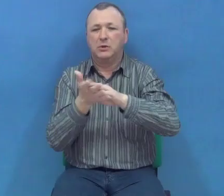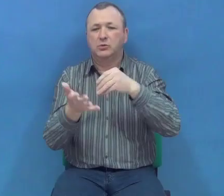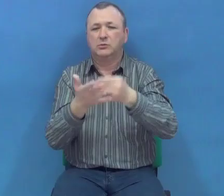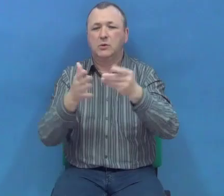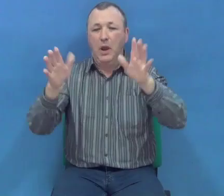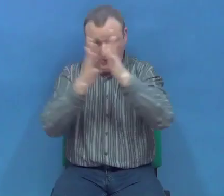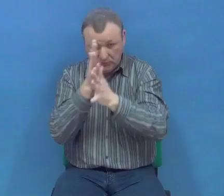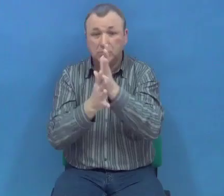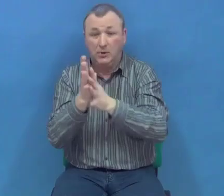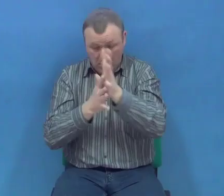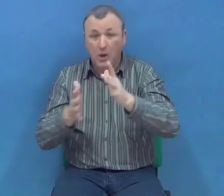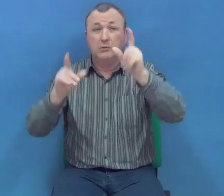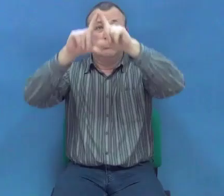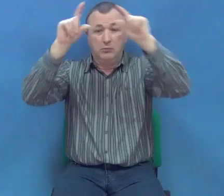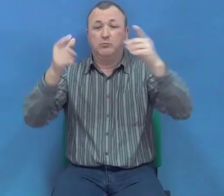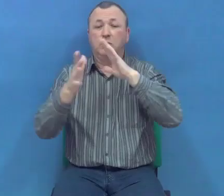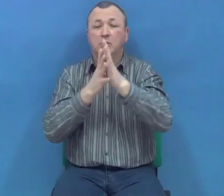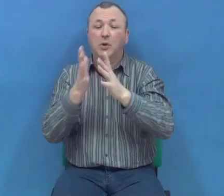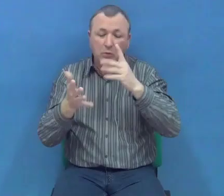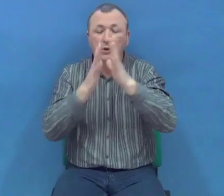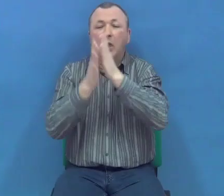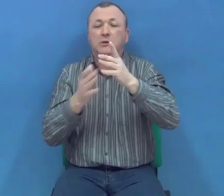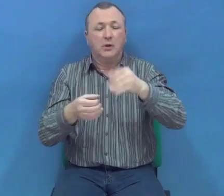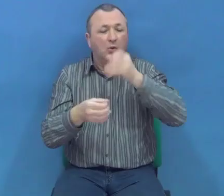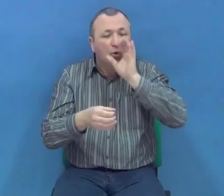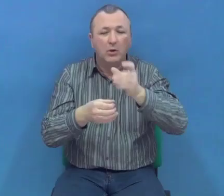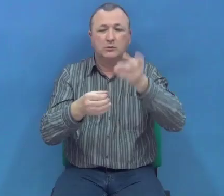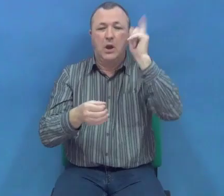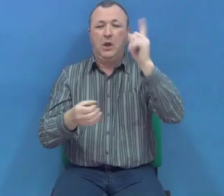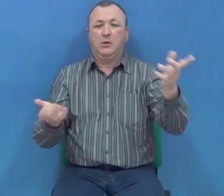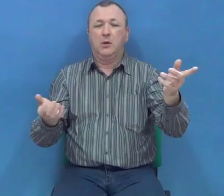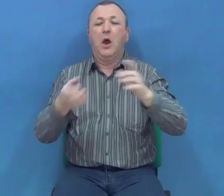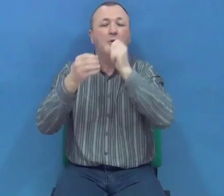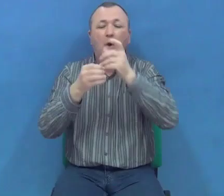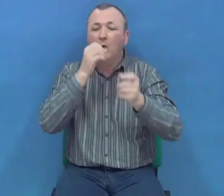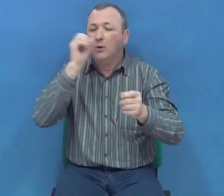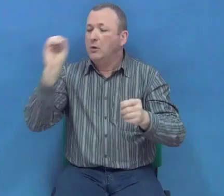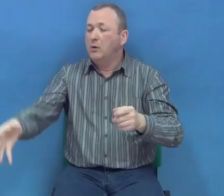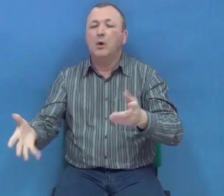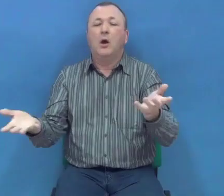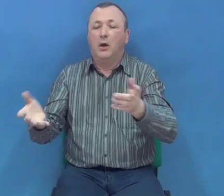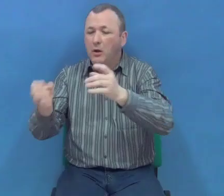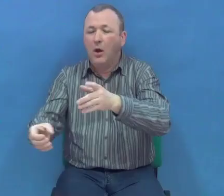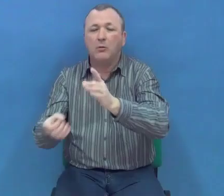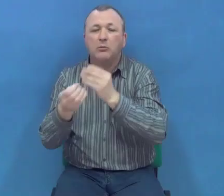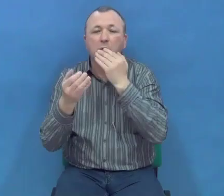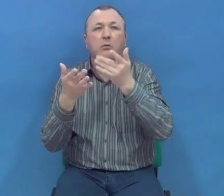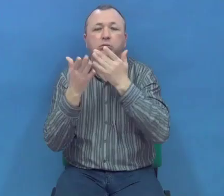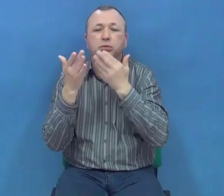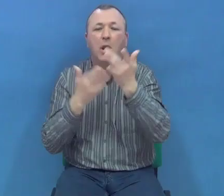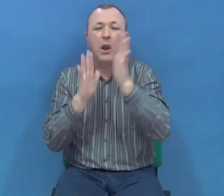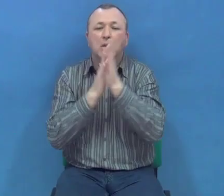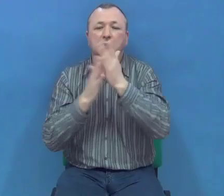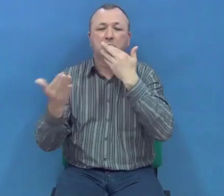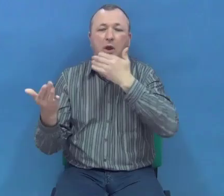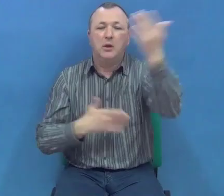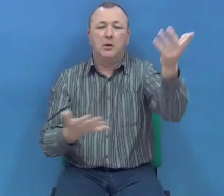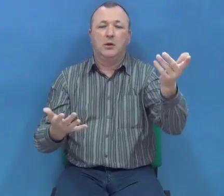Na przykład w lesie jak ktoś będzie pił coś z butelki, to potem nie ma gdzie tej butelki wyrzucić, jak wyrzuci ją normalnie do lasu, to może spowodować pożar lasu.